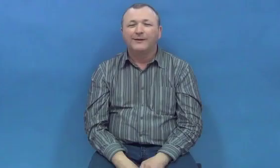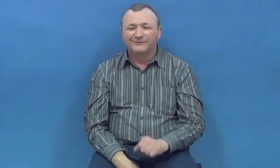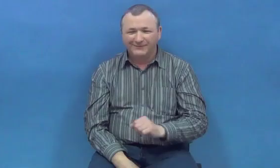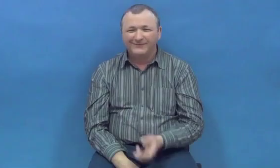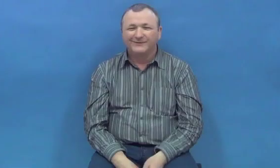Fajne.